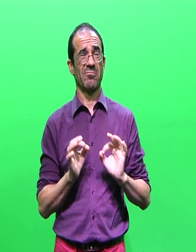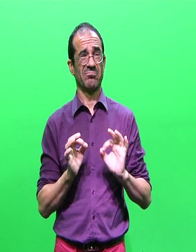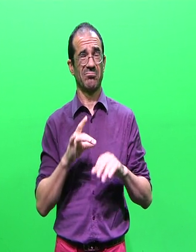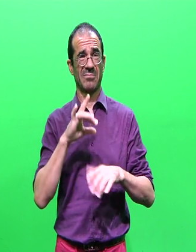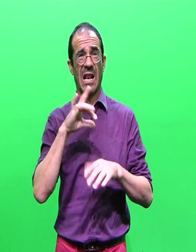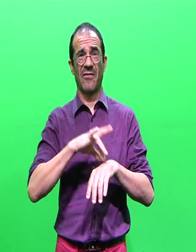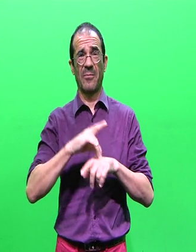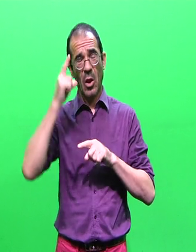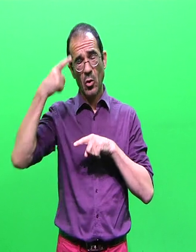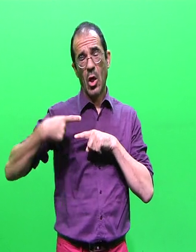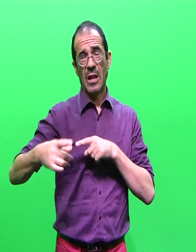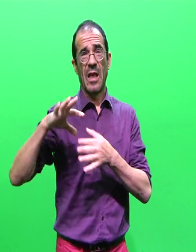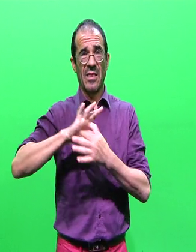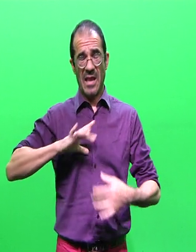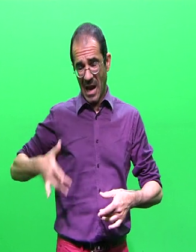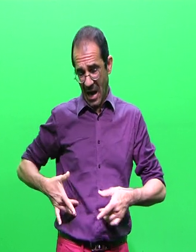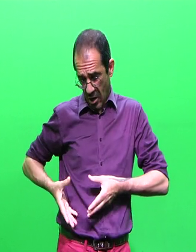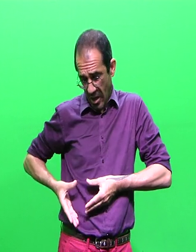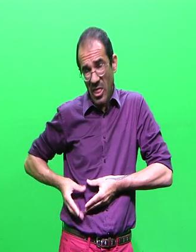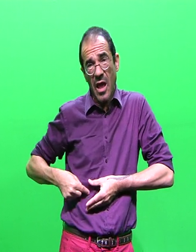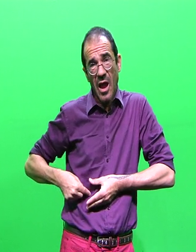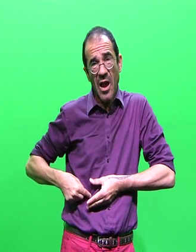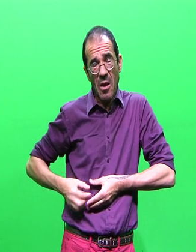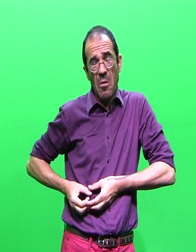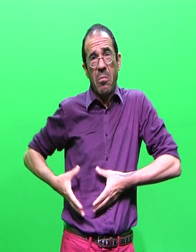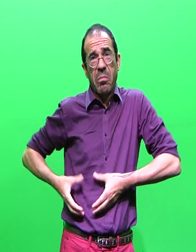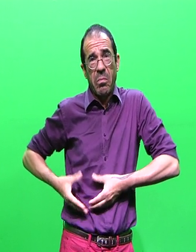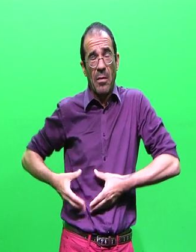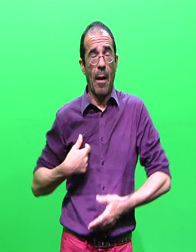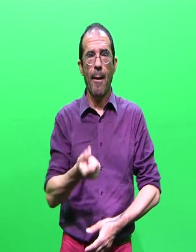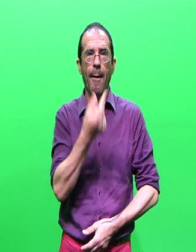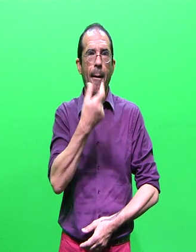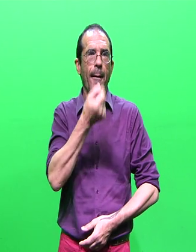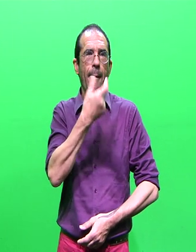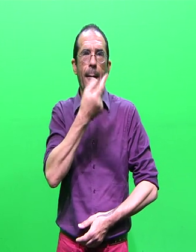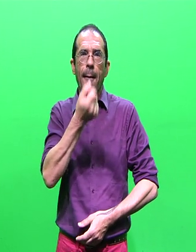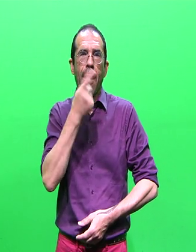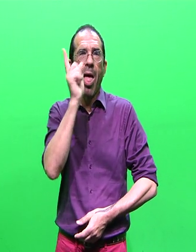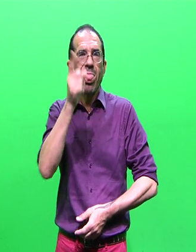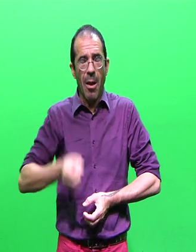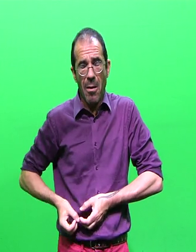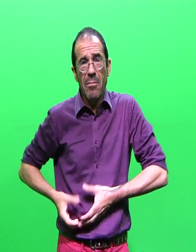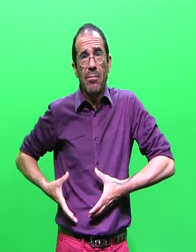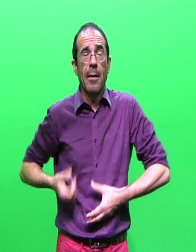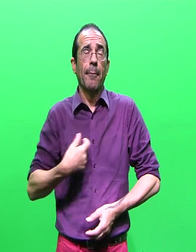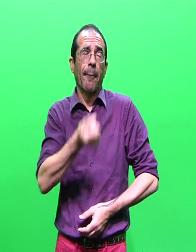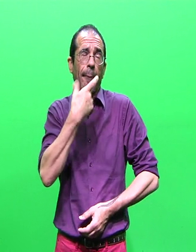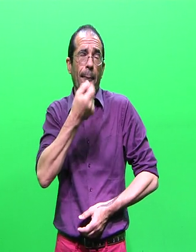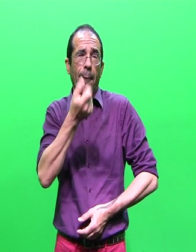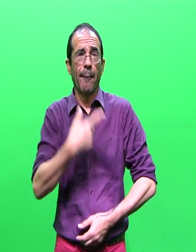Estic malalt del fetge, el tinc inflamat i he de prendre pastilles, si el tinc inflamat les he de prendre.